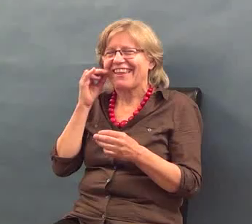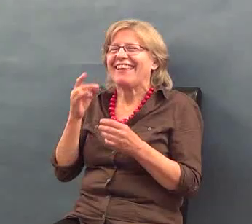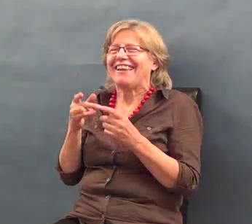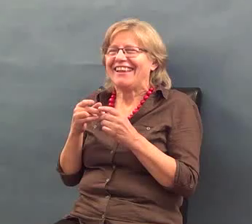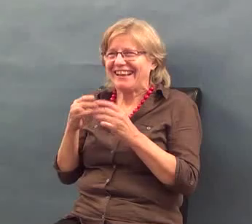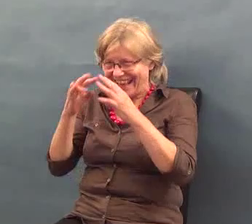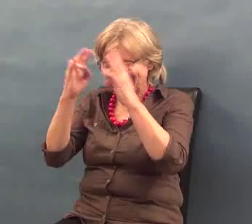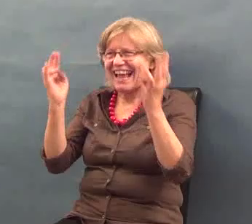Klatka.